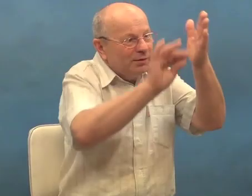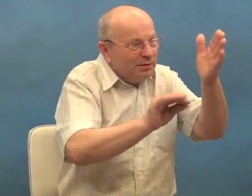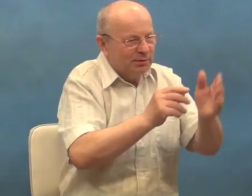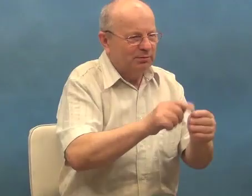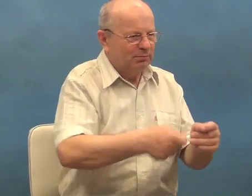Charlie Chaplin wyrywał masę i rzucał w tył.